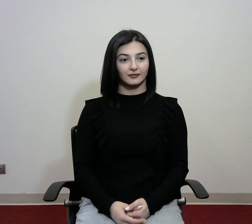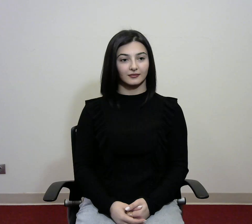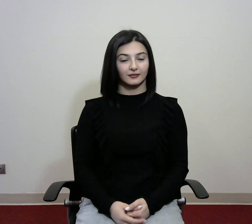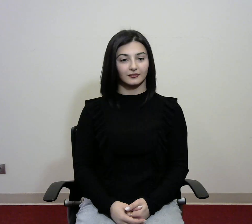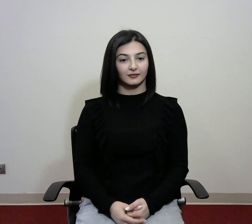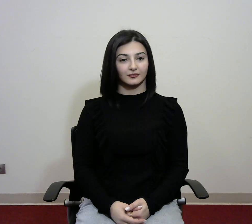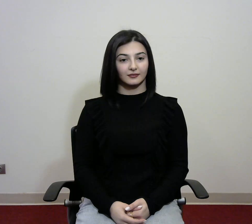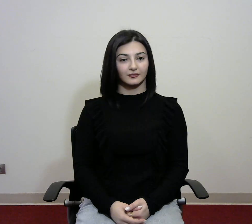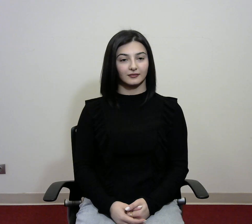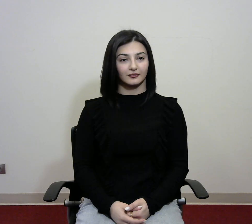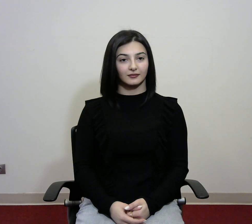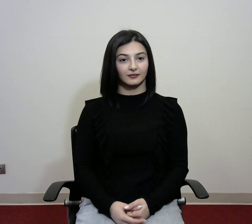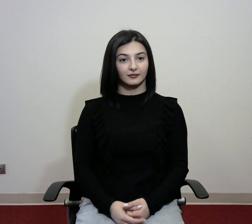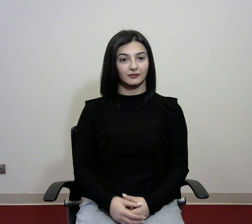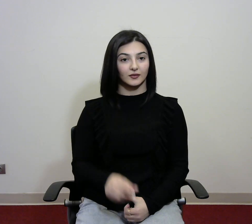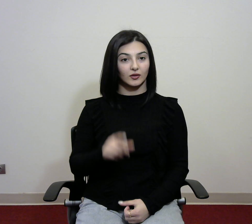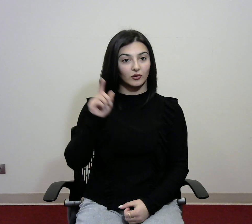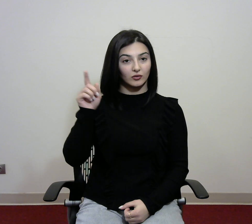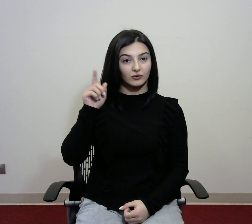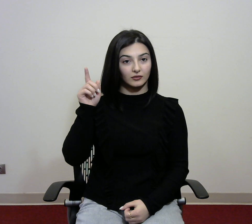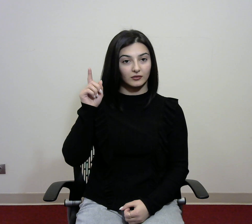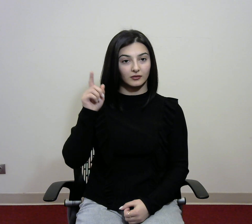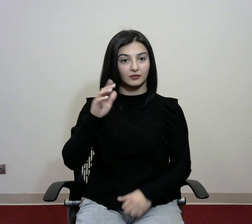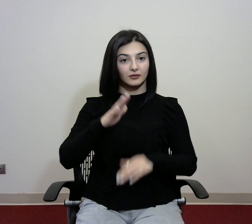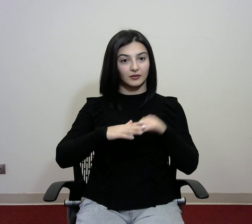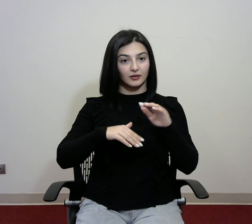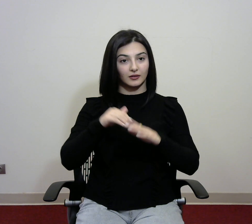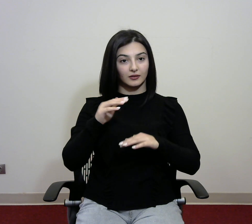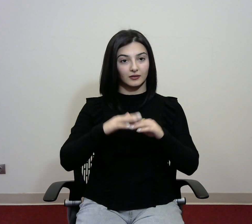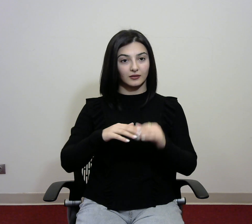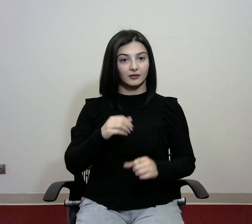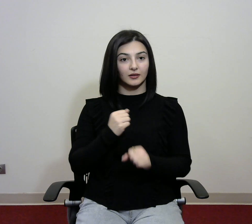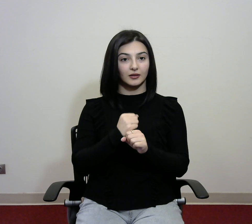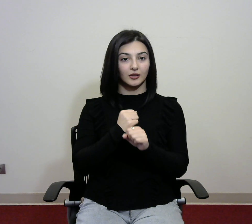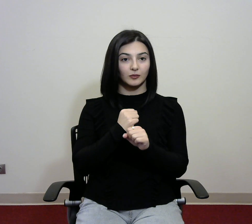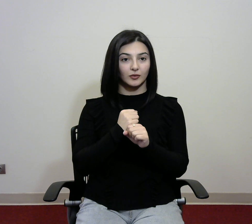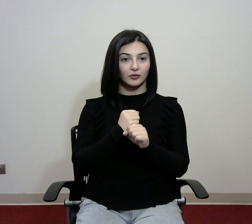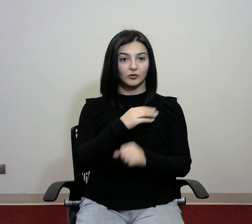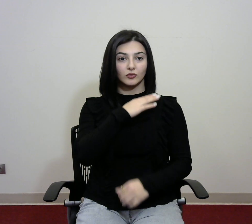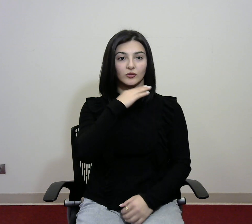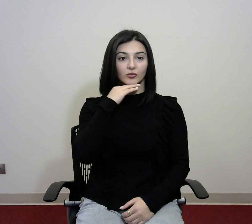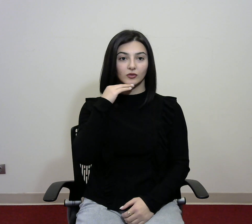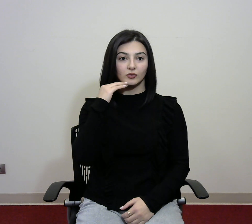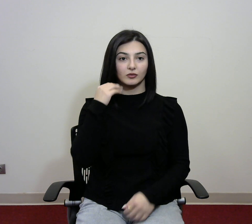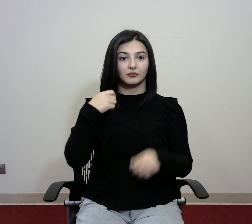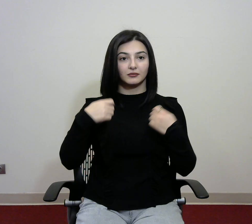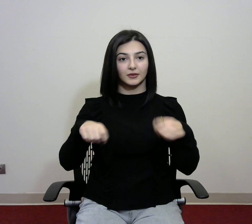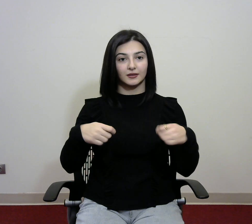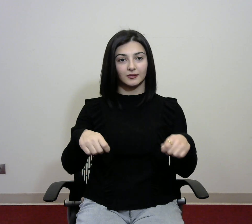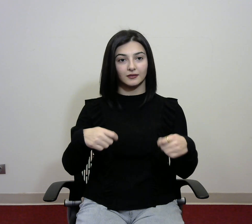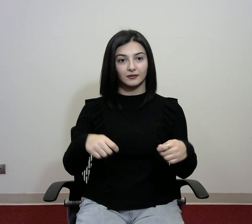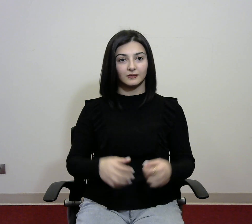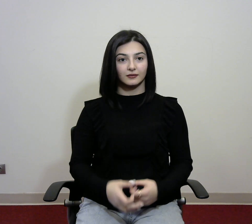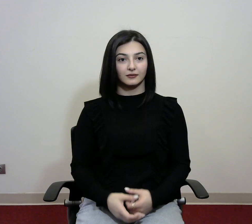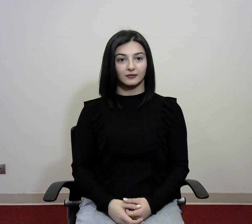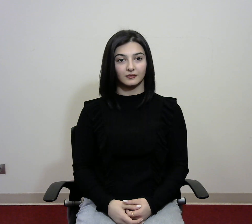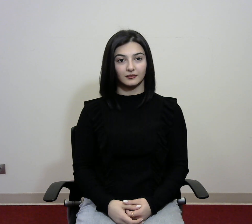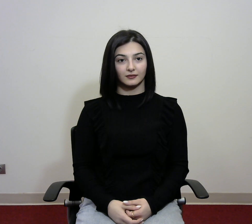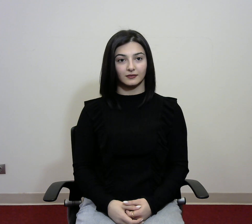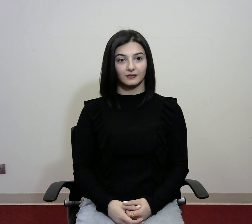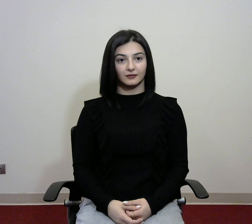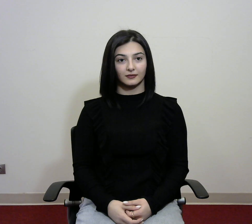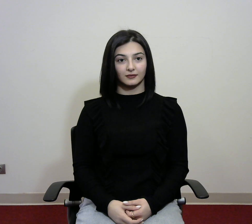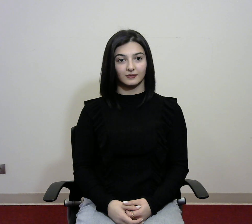Onun əl işləri çox satılır